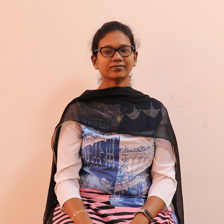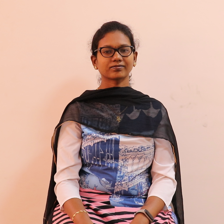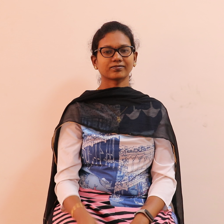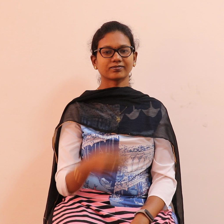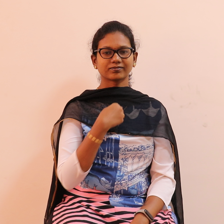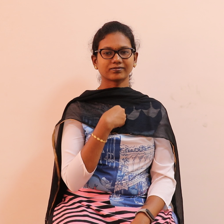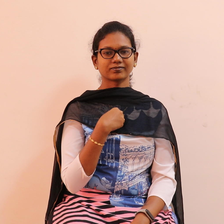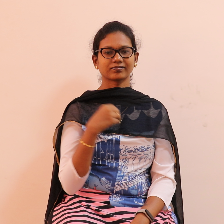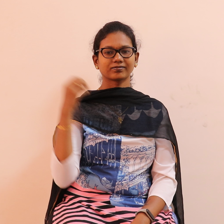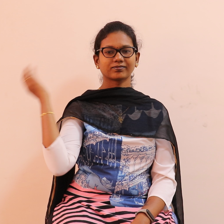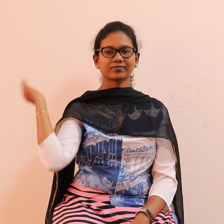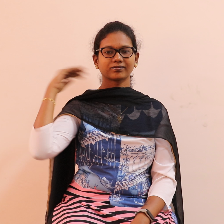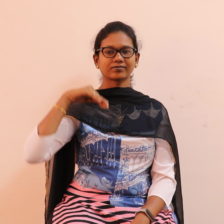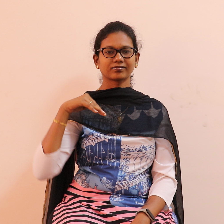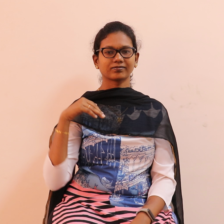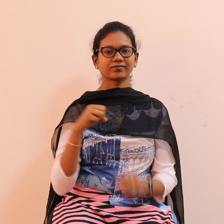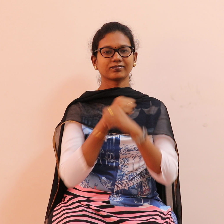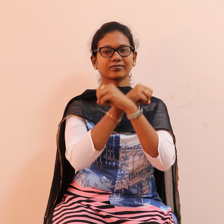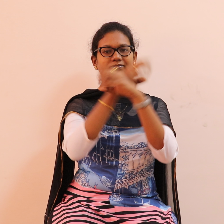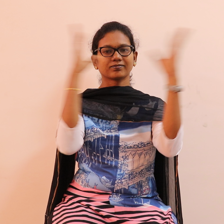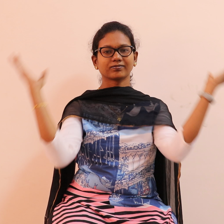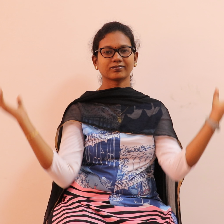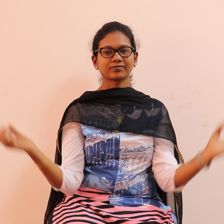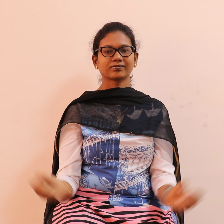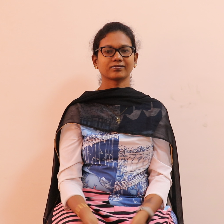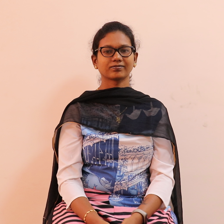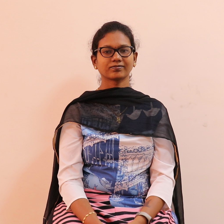i enjoyed a lot